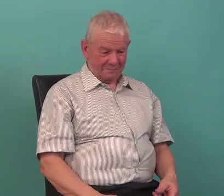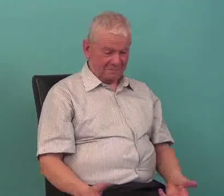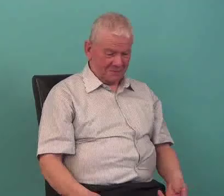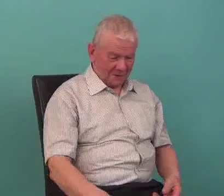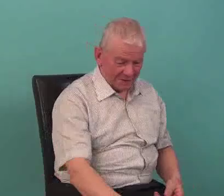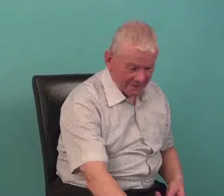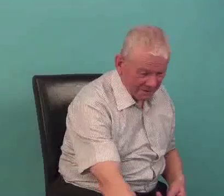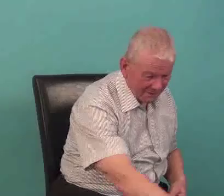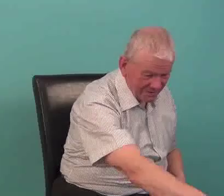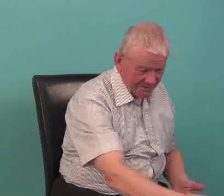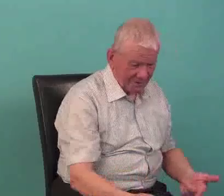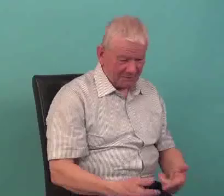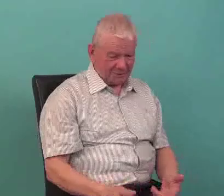Nie pasuje.